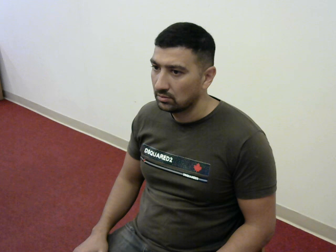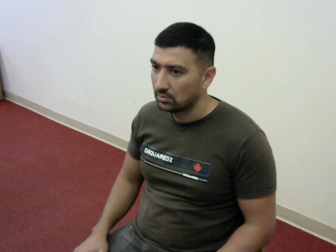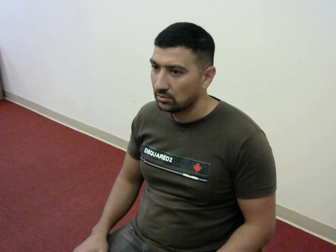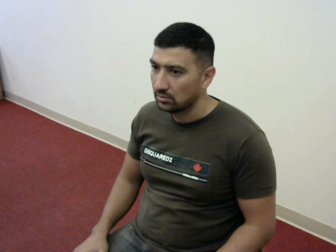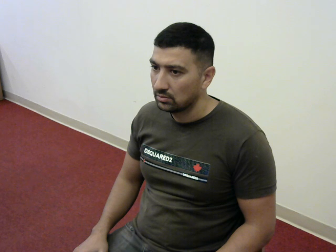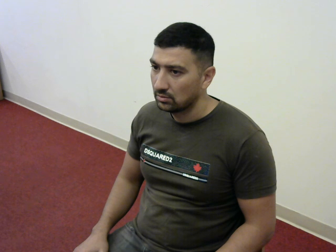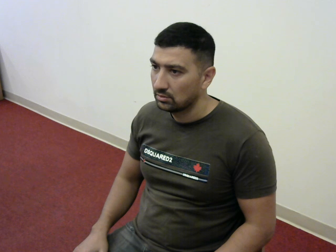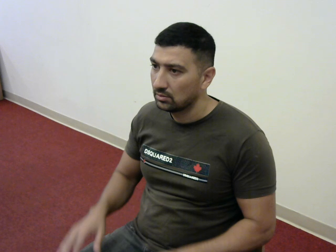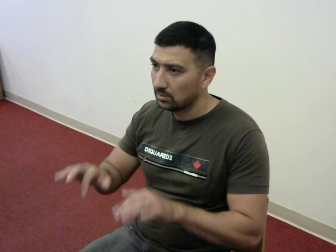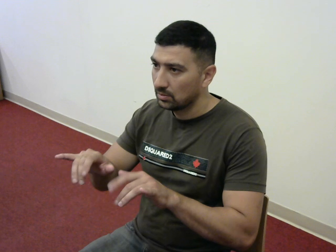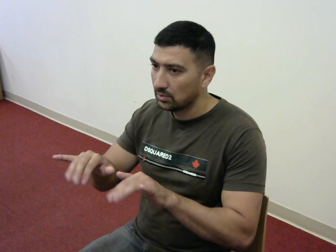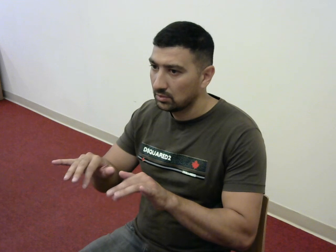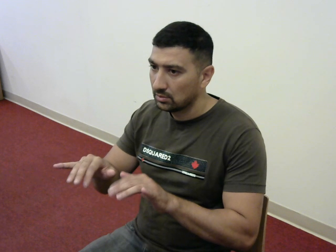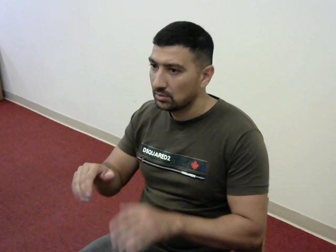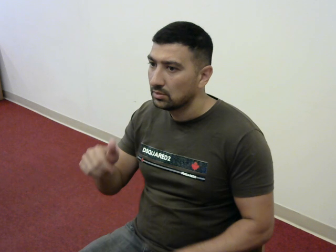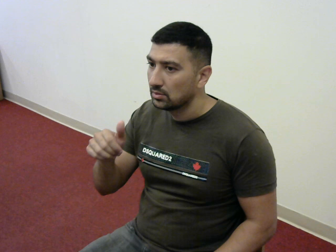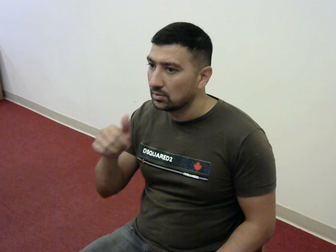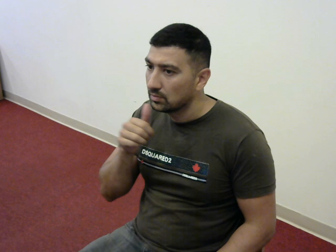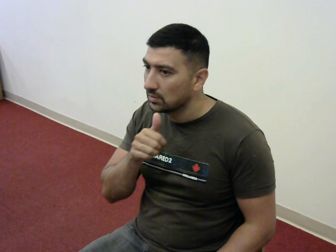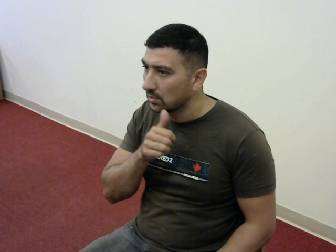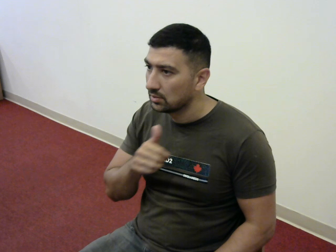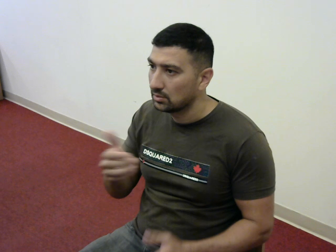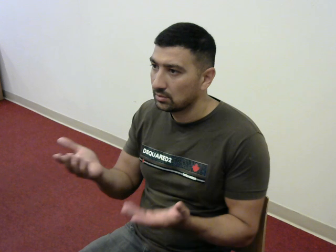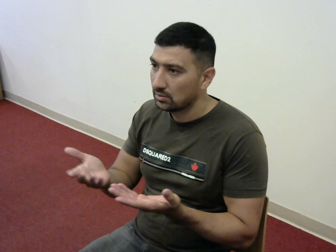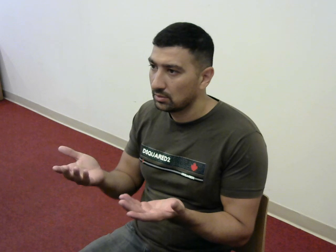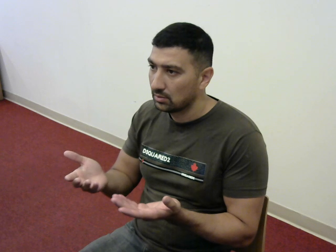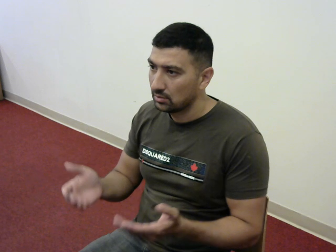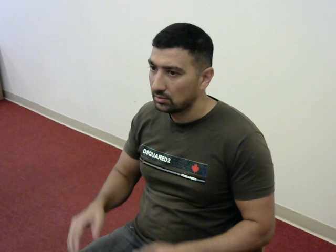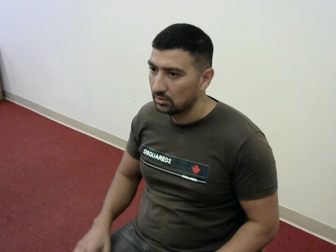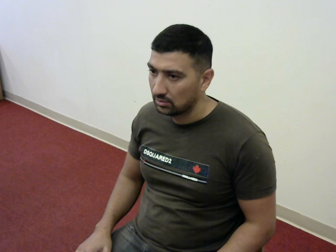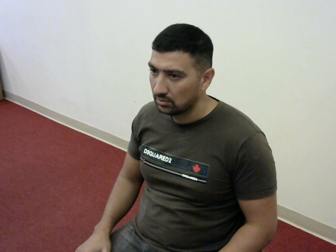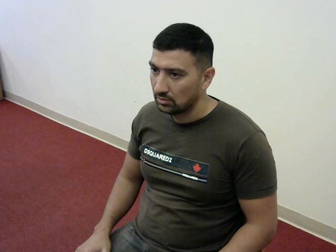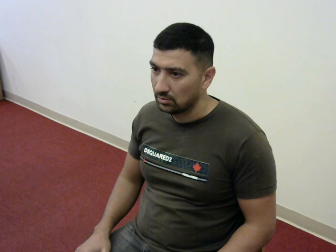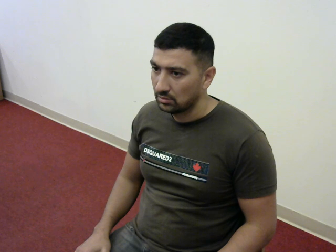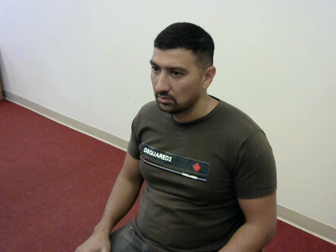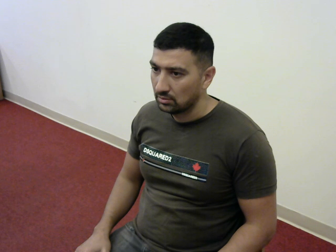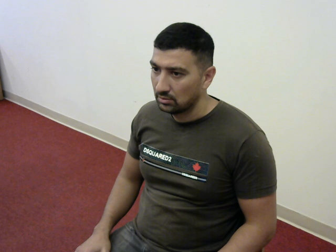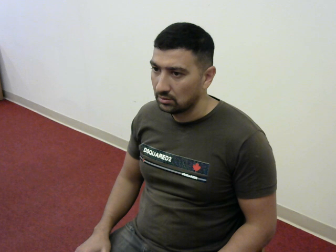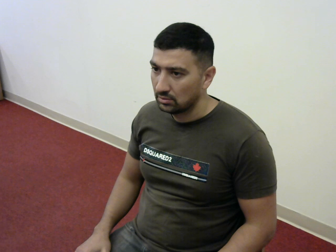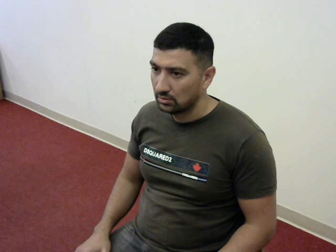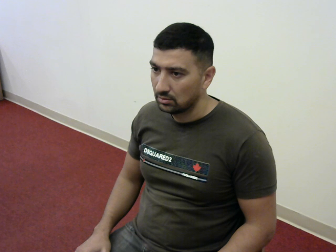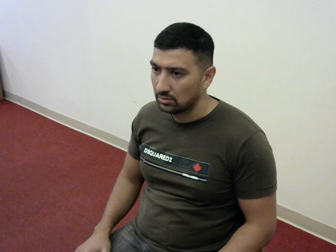Kompüterin parolu nədir?